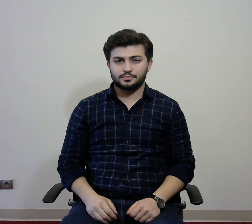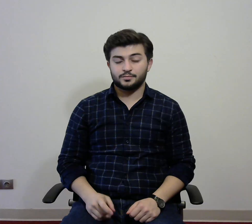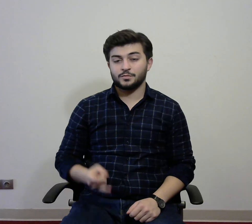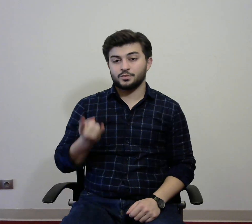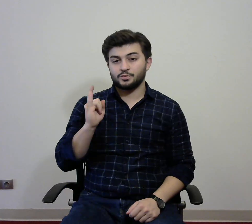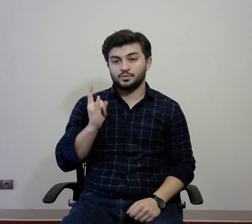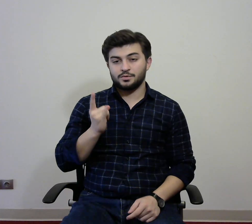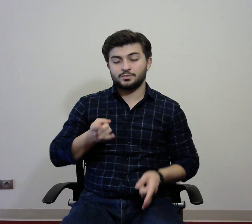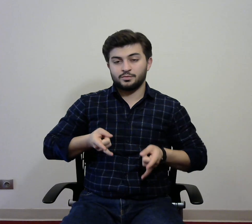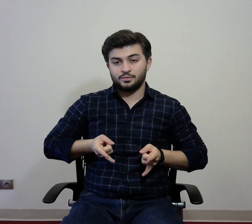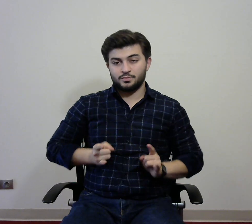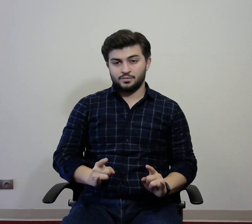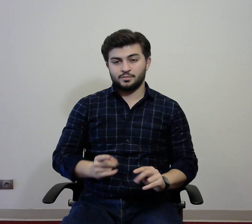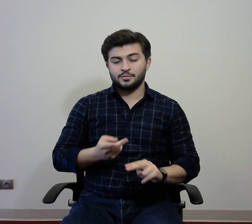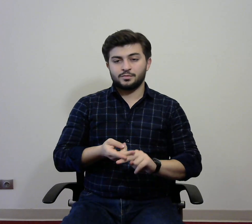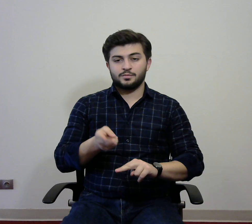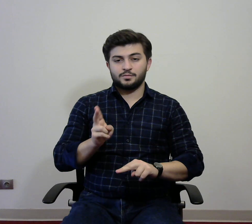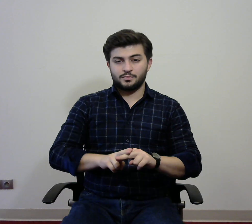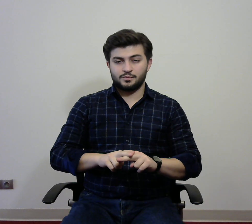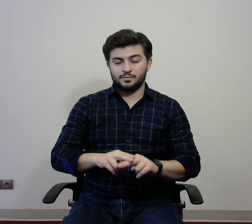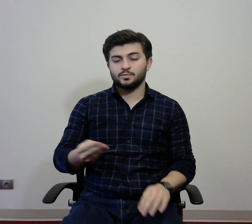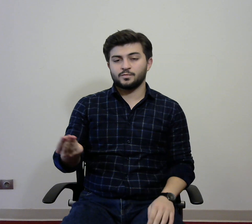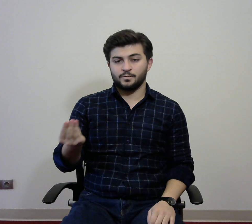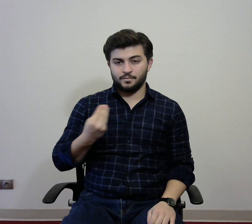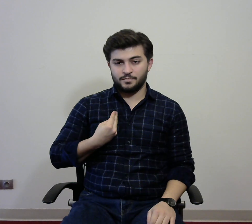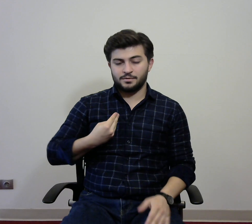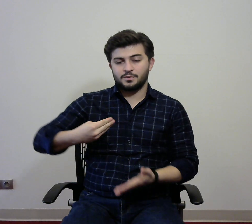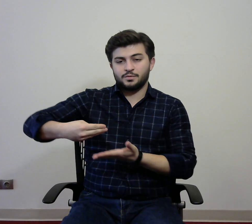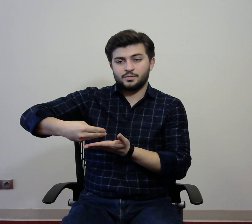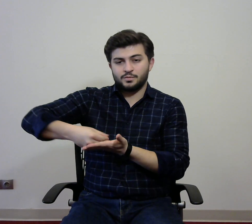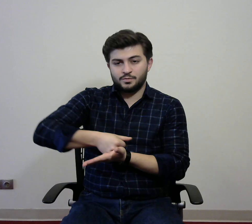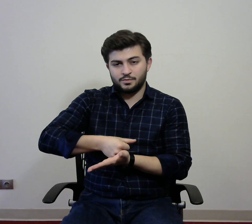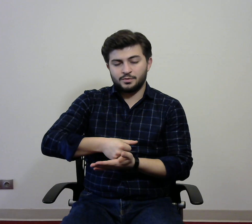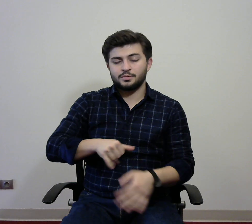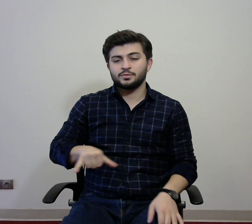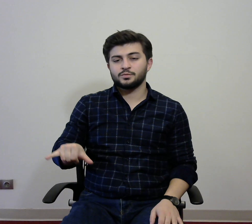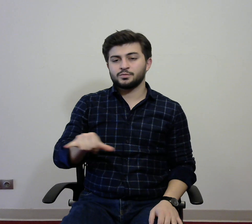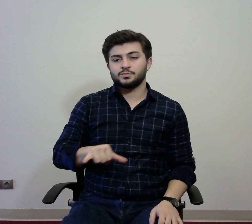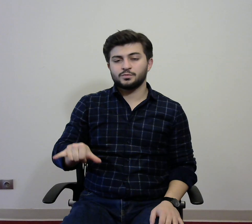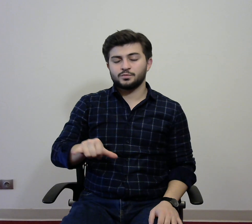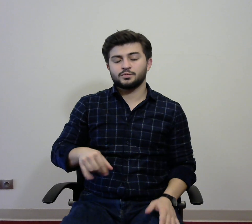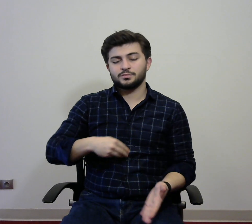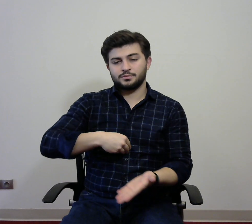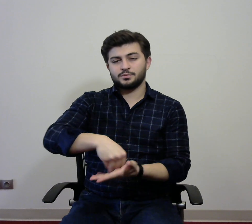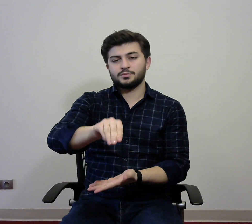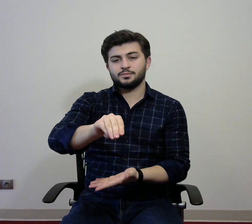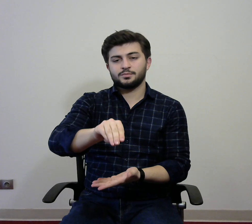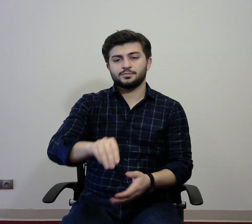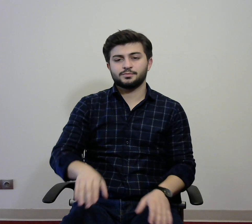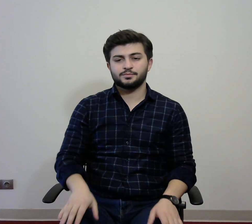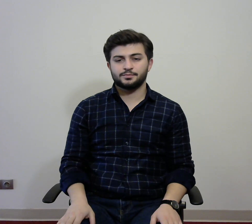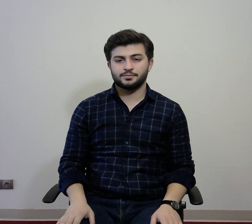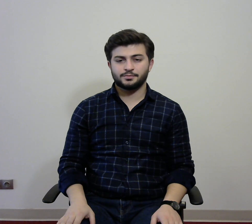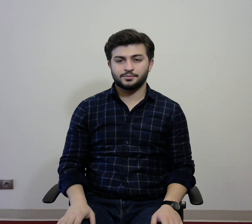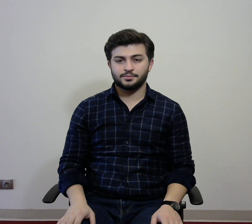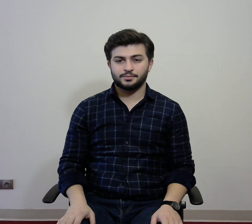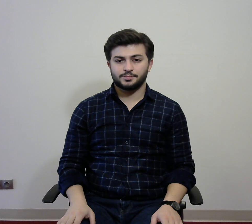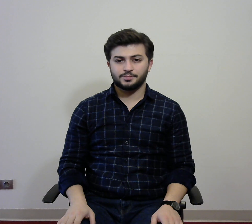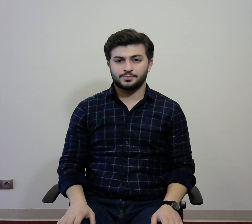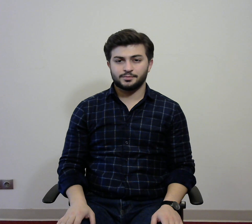Uşağın doğulmasına görə verilən ödəniş hardan alınır?